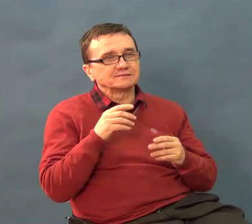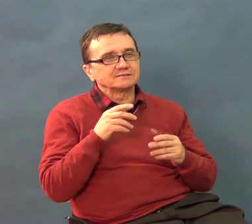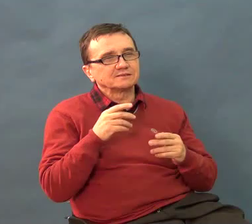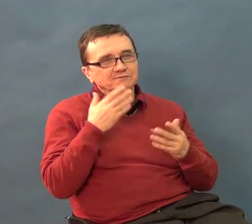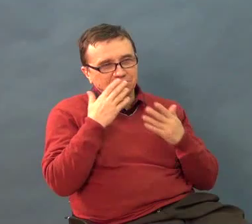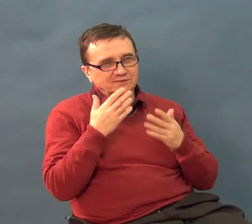Jak to wygląda?